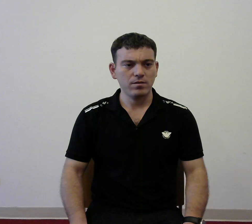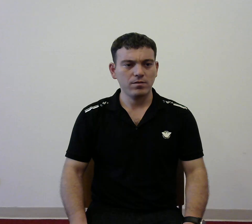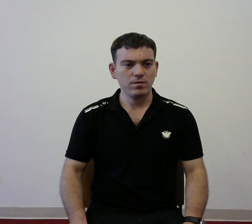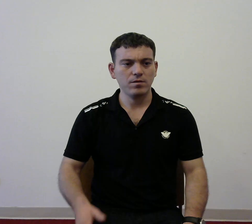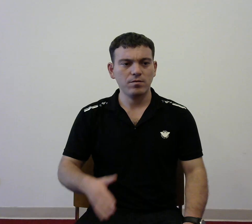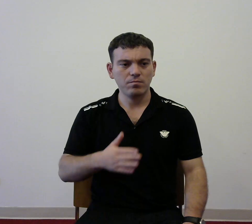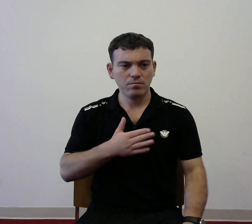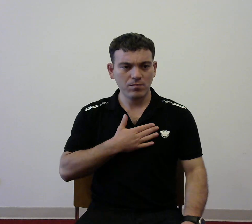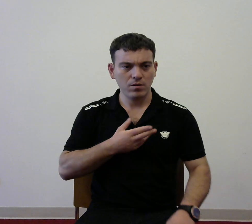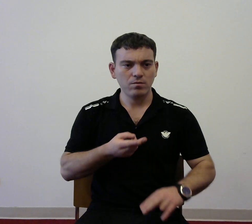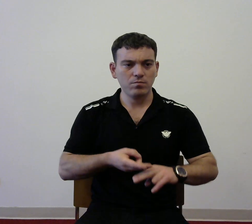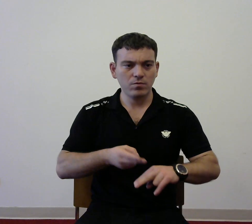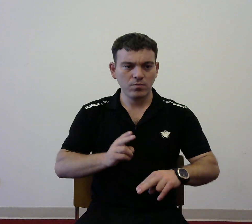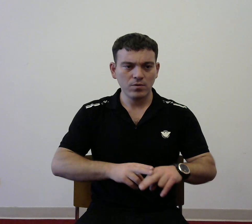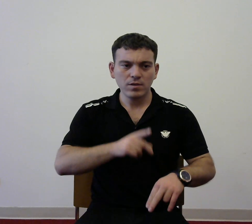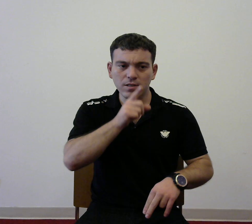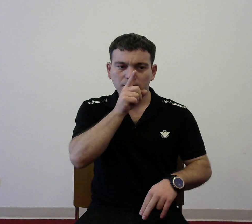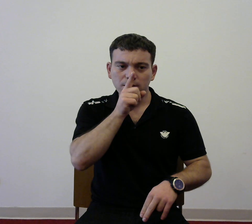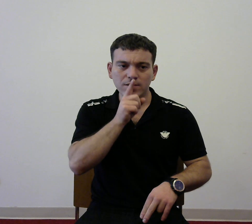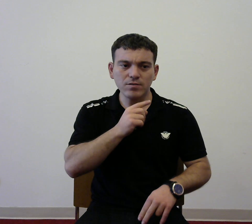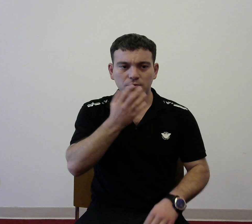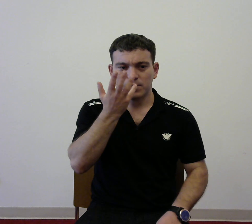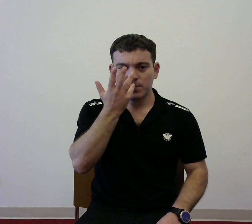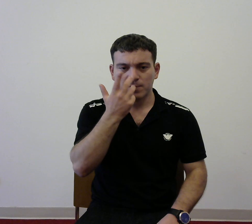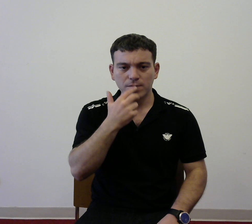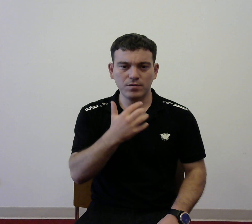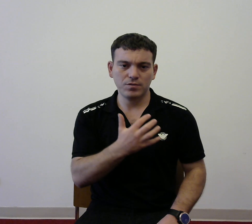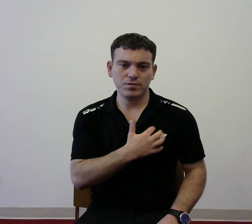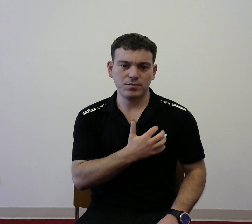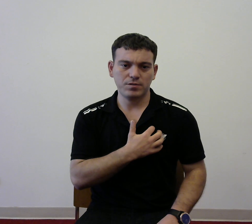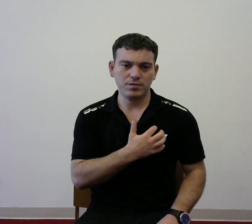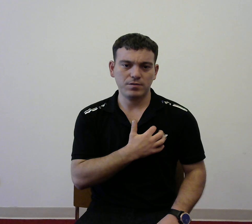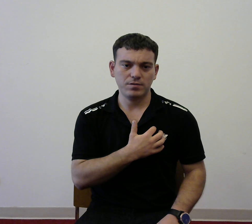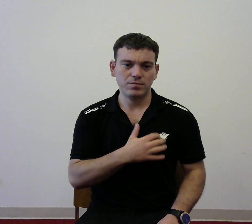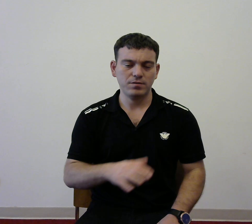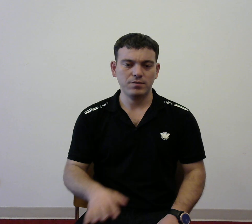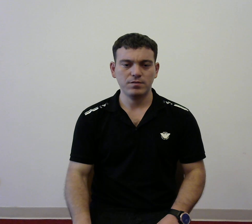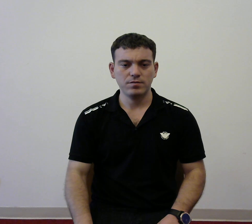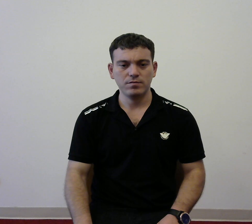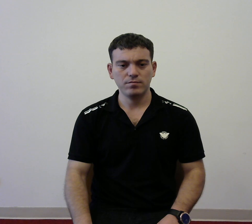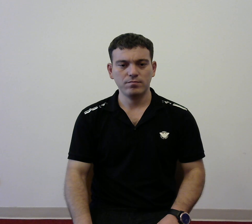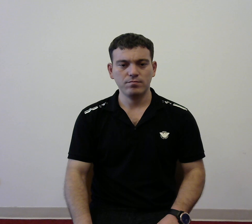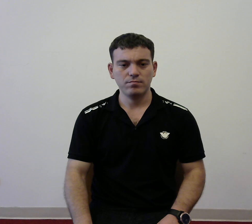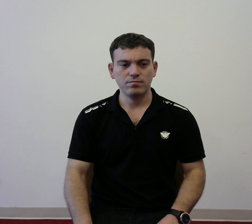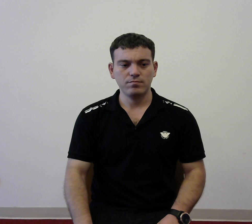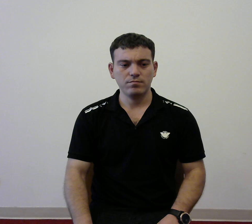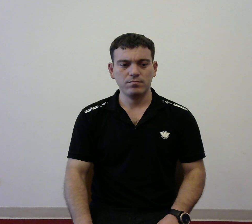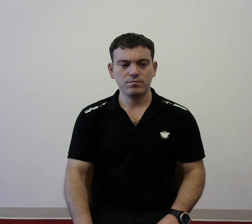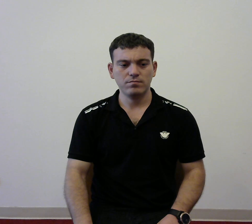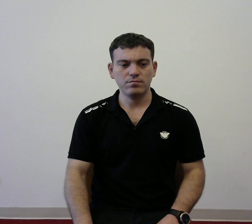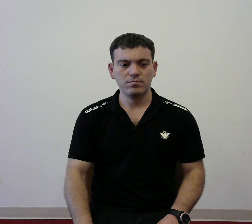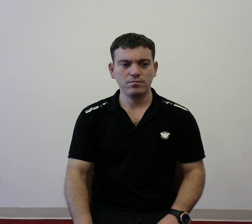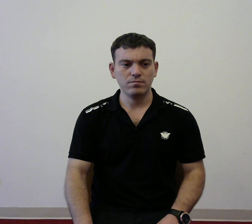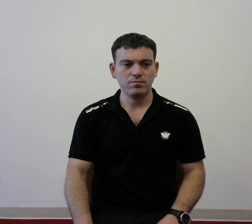Mən bunun göy rəngdə olanını istəyirəm